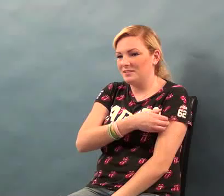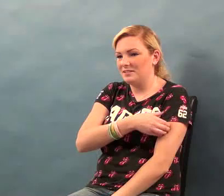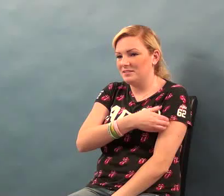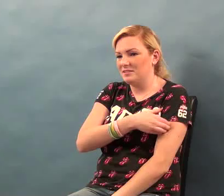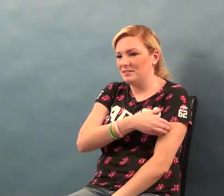Hej.